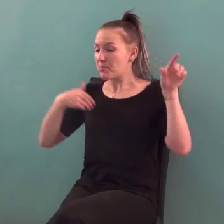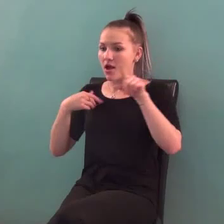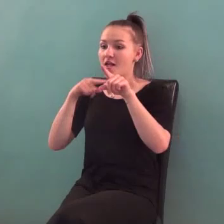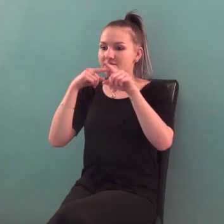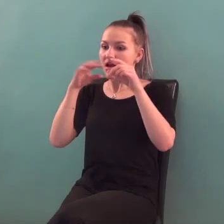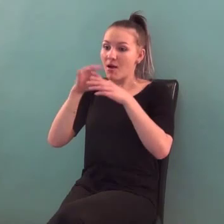Wszystkie są białe, a jedno czerwone.